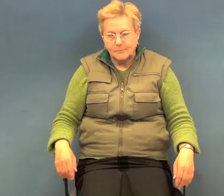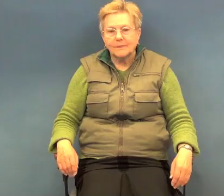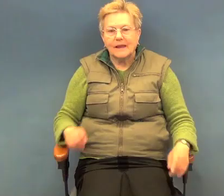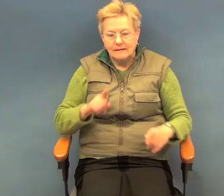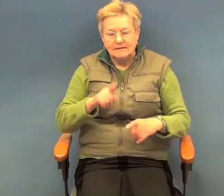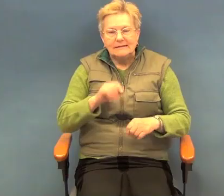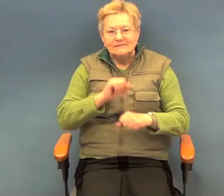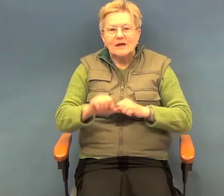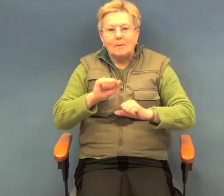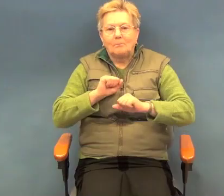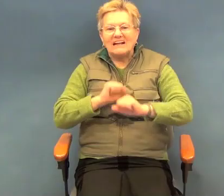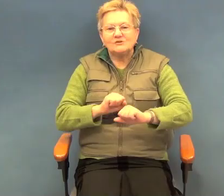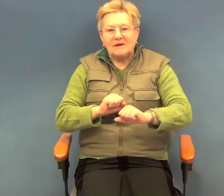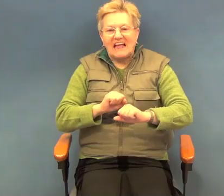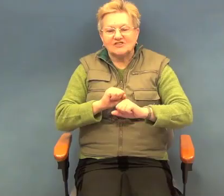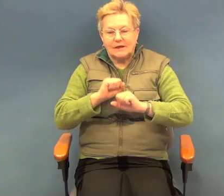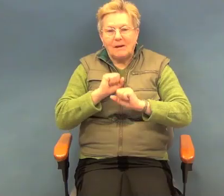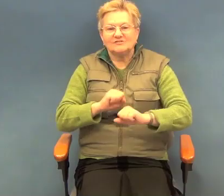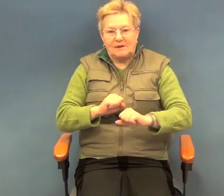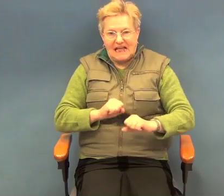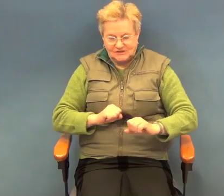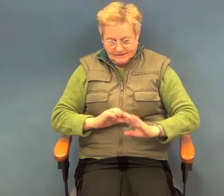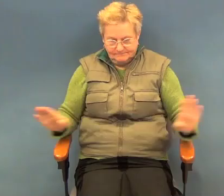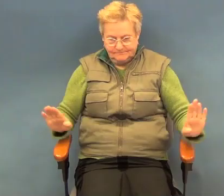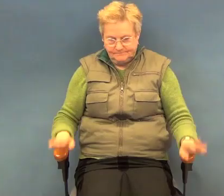To jest zabezpieczenie, zabezpieczenie i tyle.